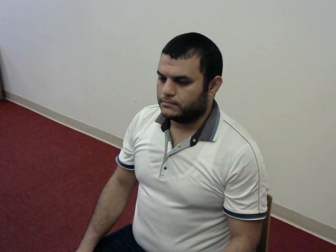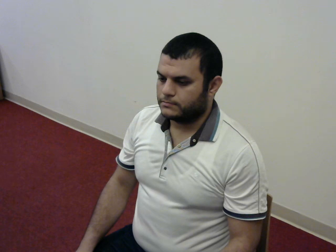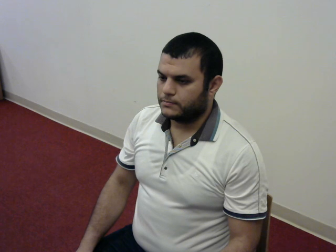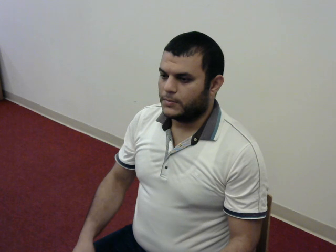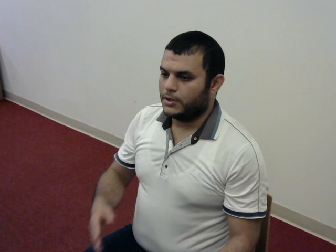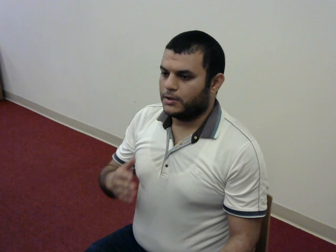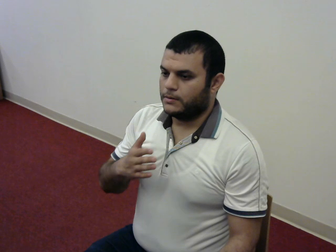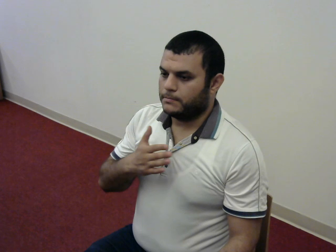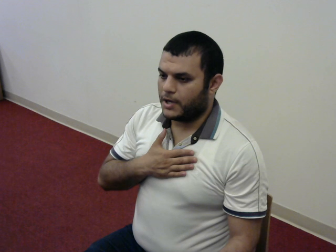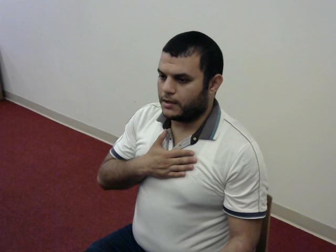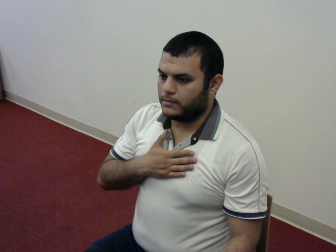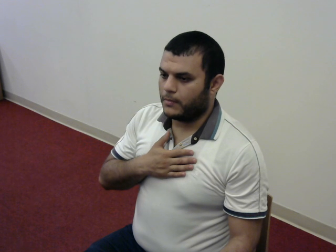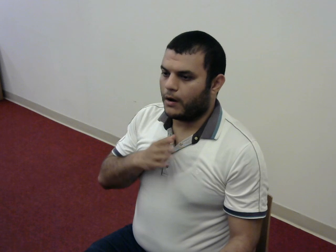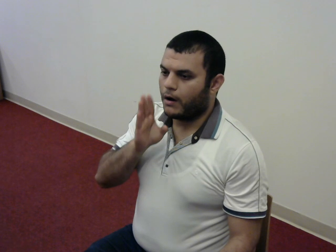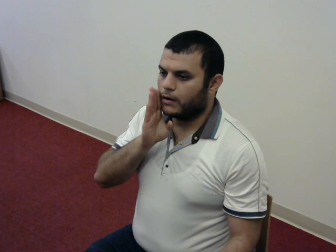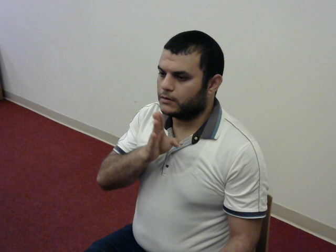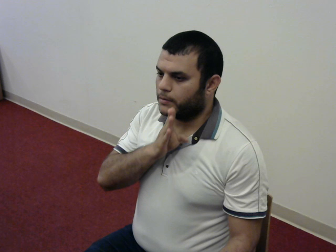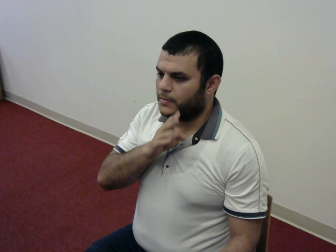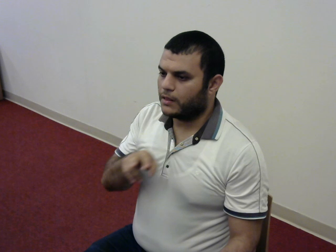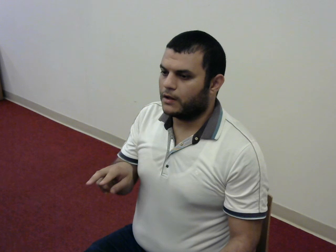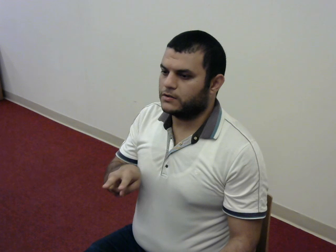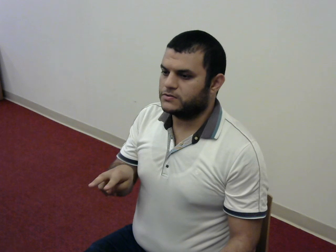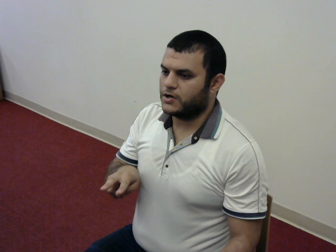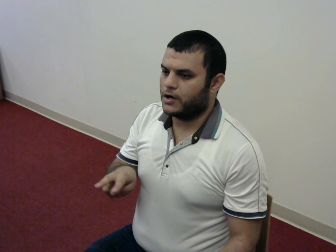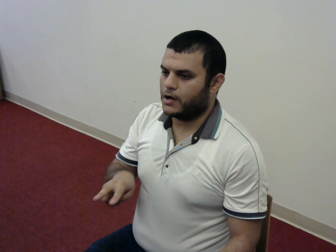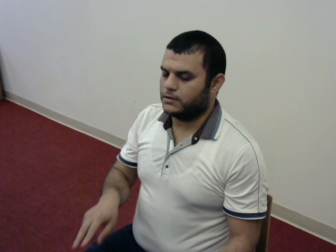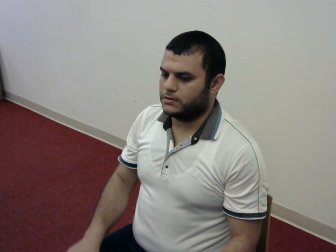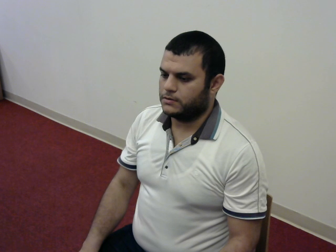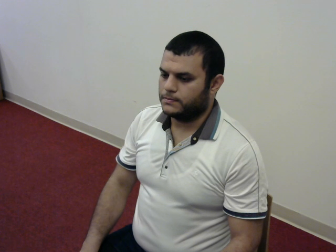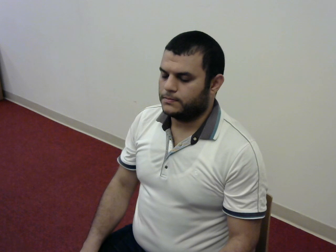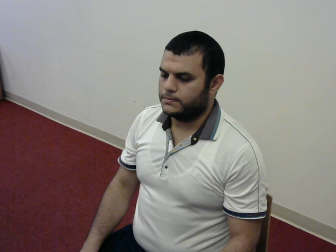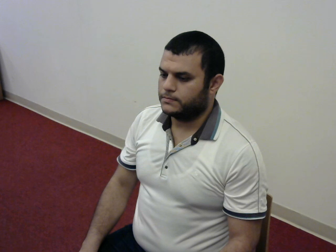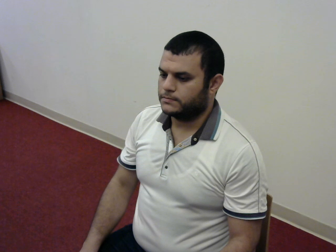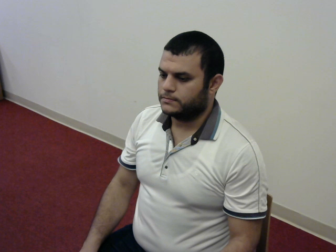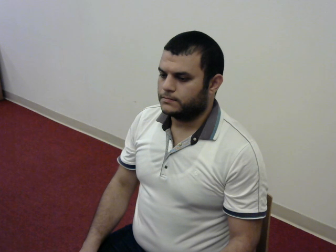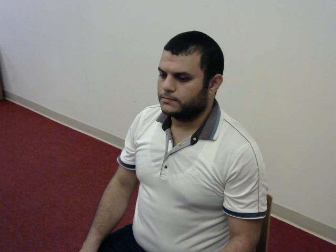Mənim anam Lənkərandandır